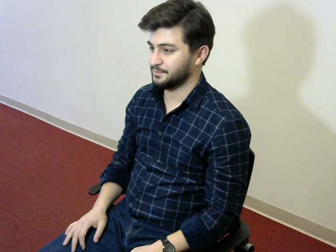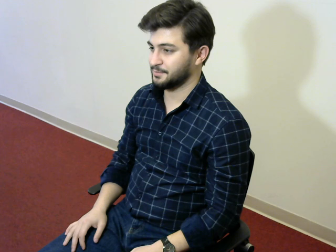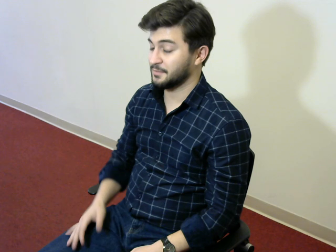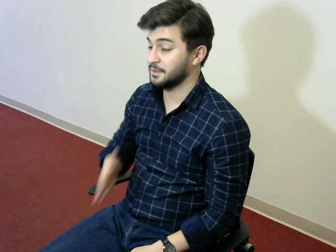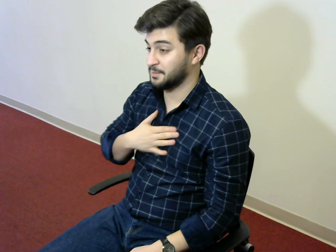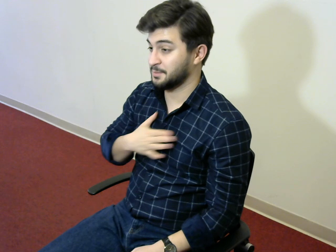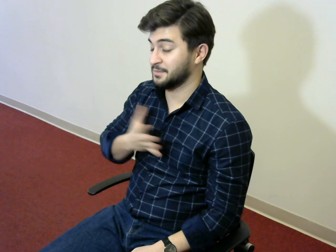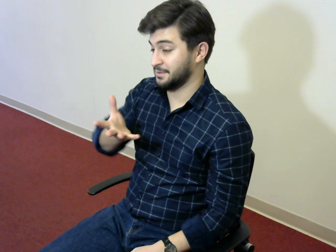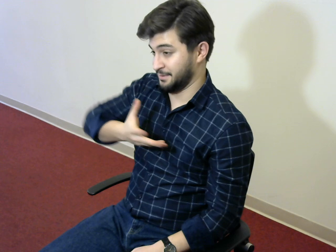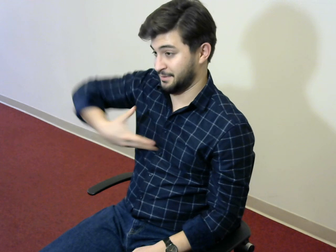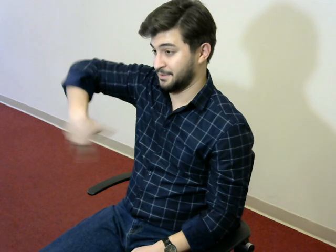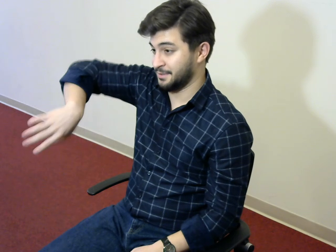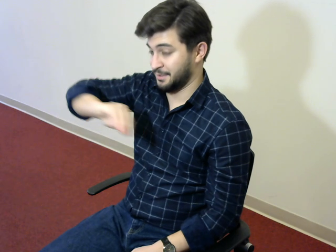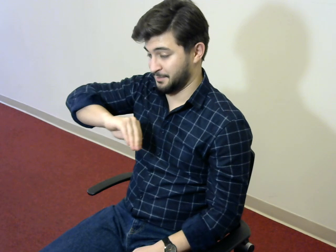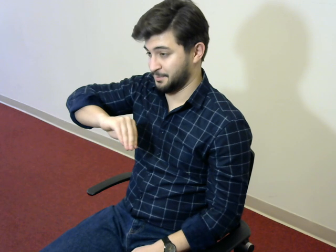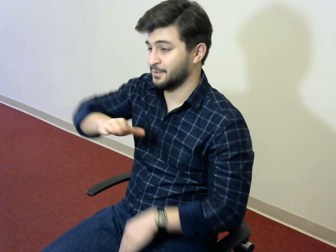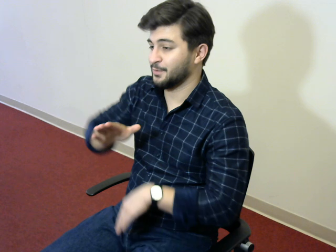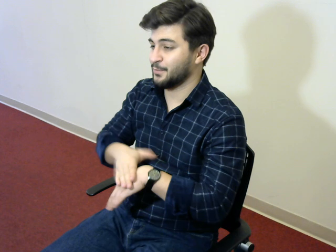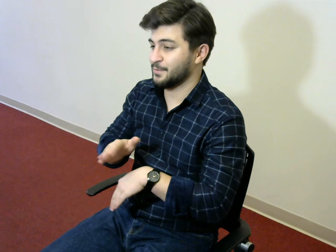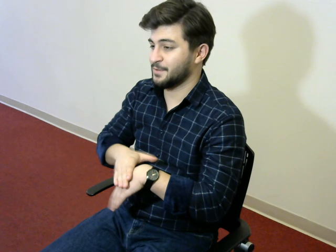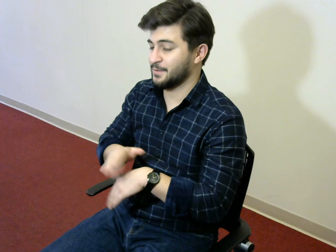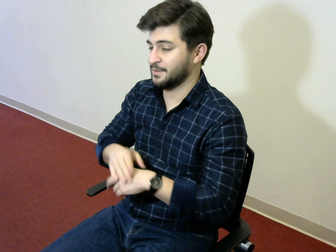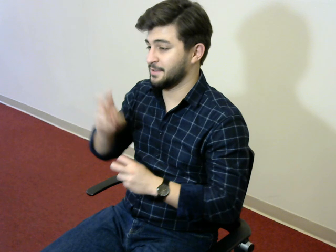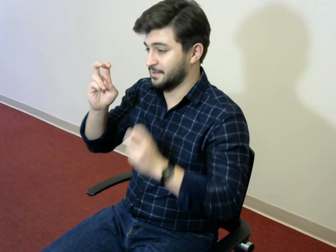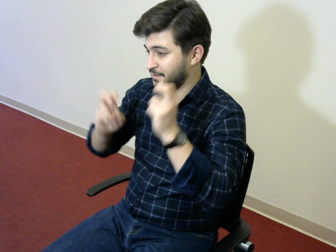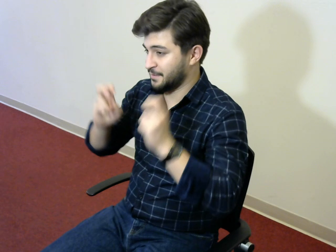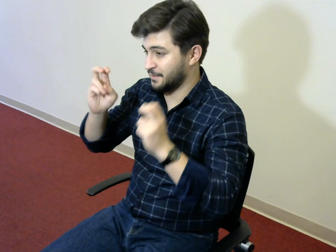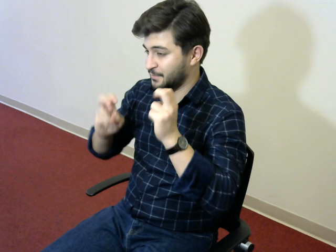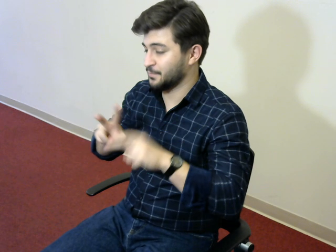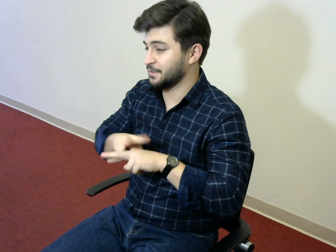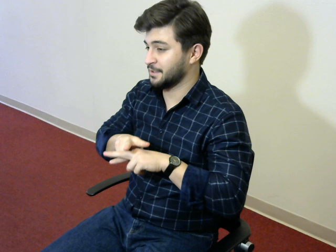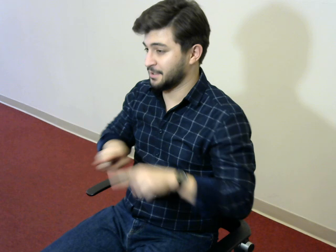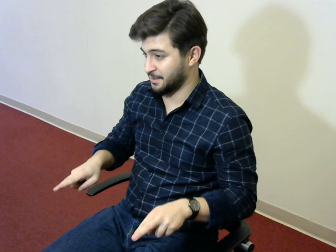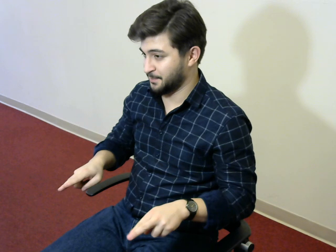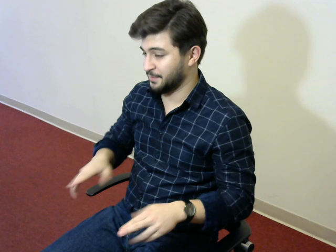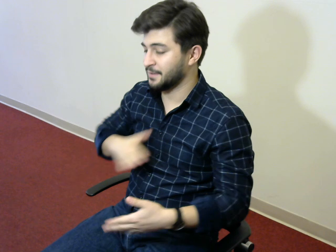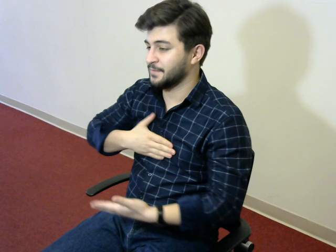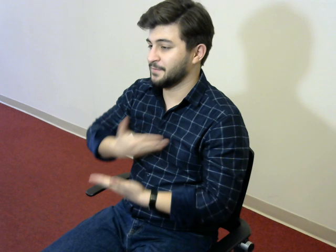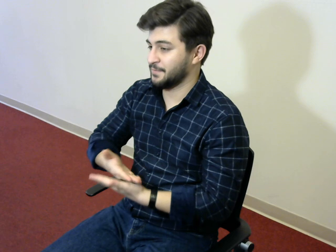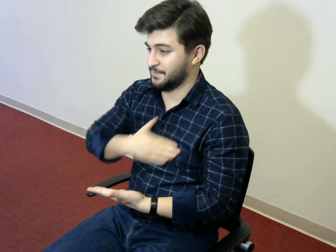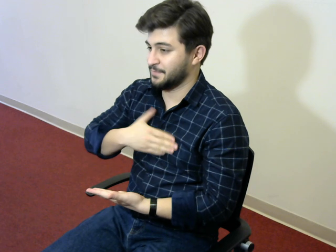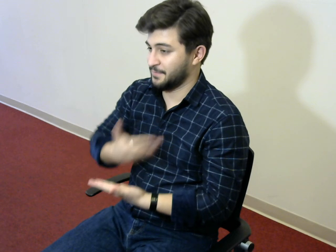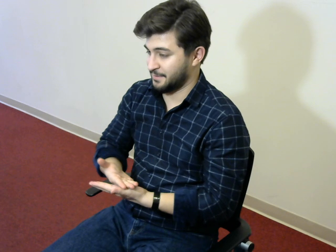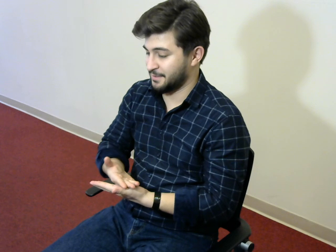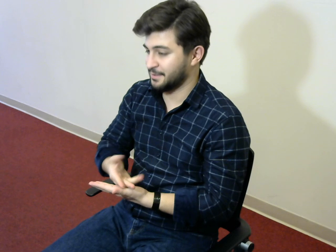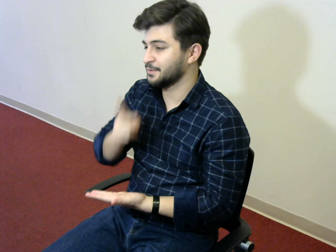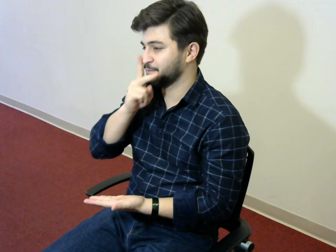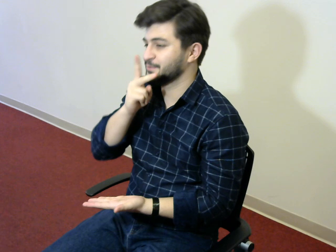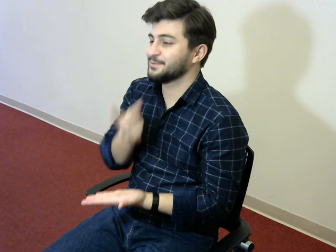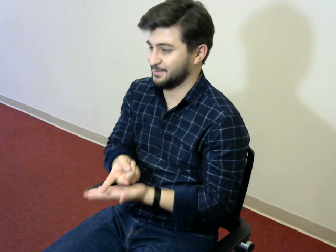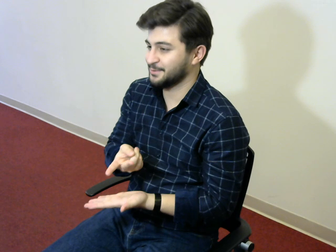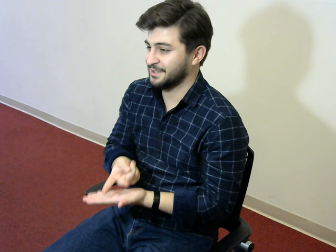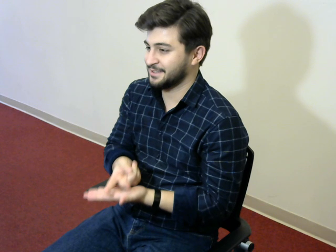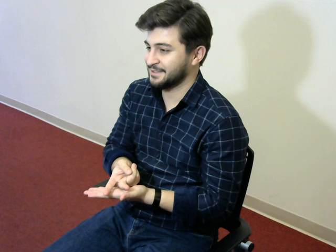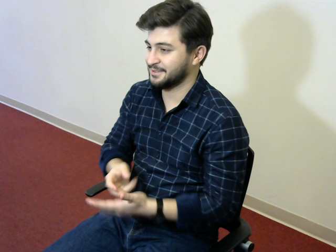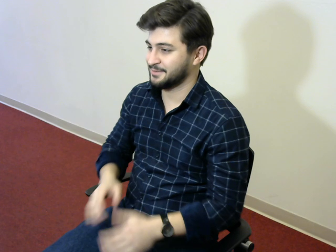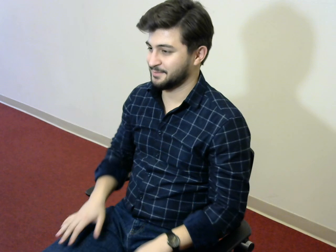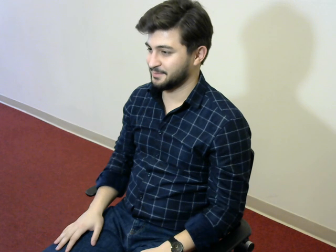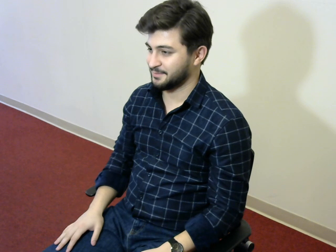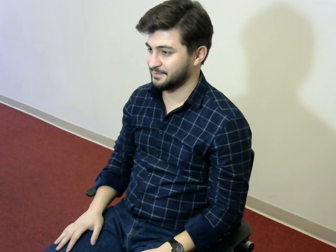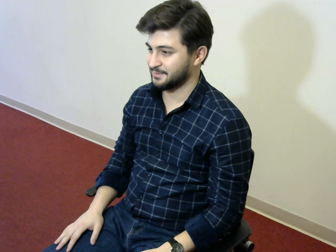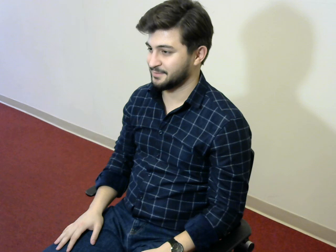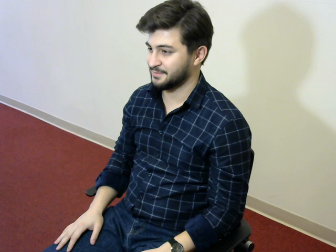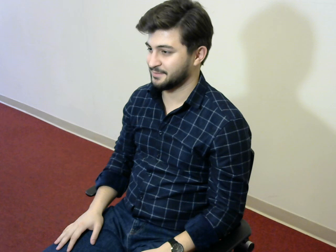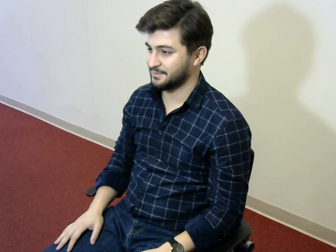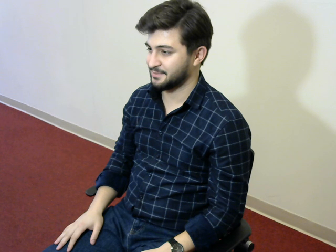Biz özəl şirkət kimi fəaliyyət göstəririk